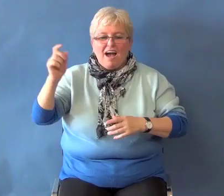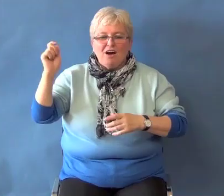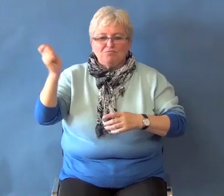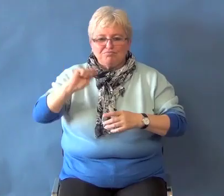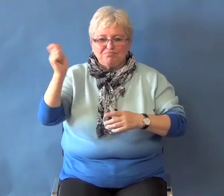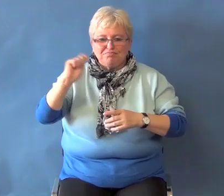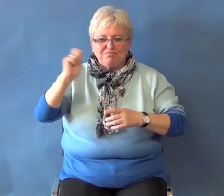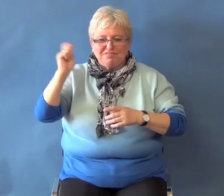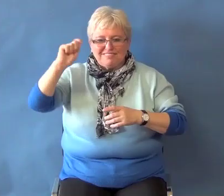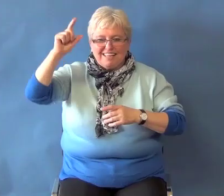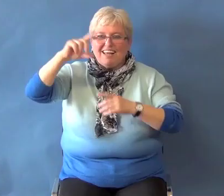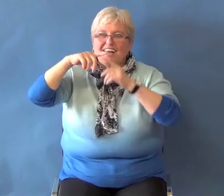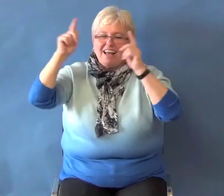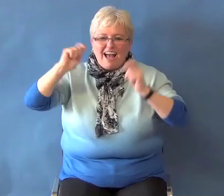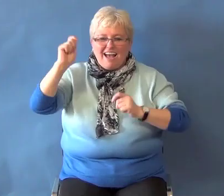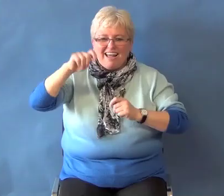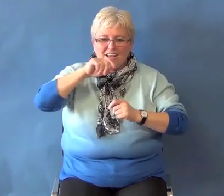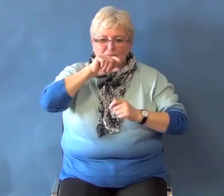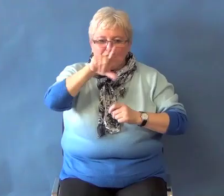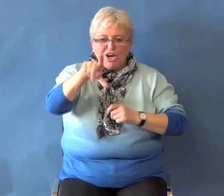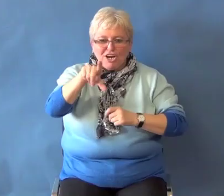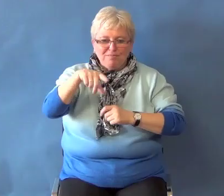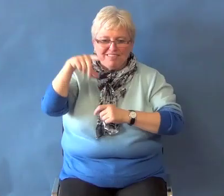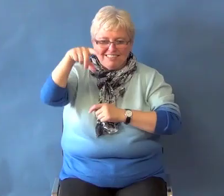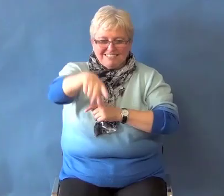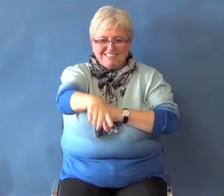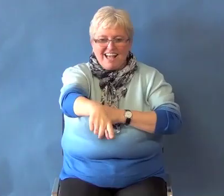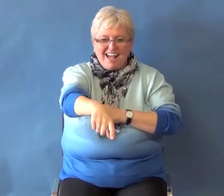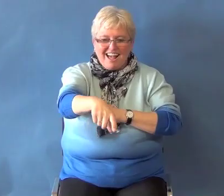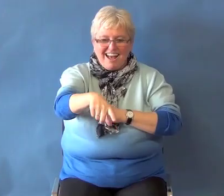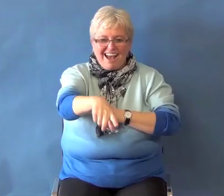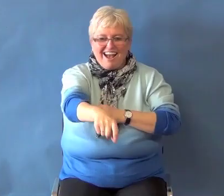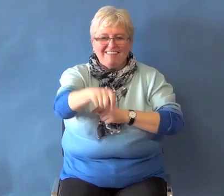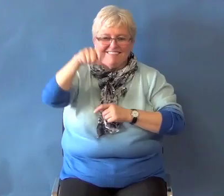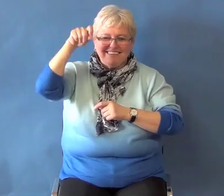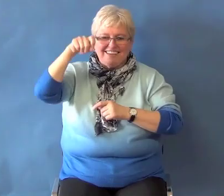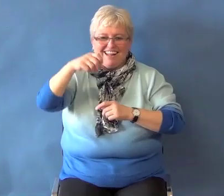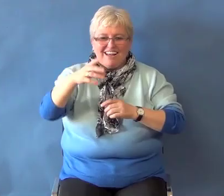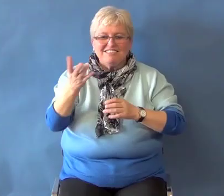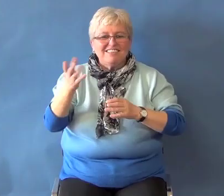Budzik dzwoni, a z wysuwa się ptaszek i zabiera jabłka.